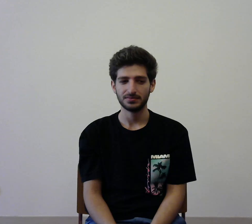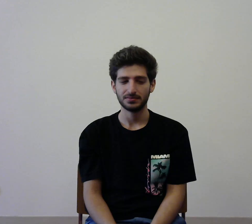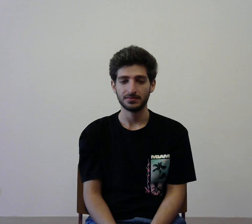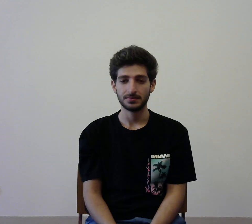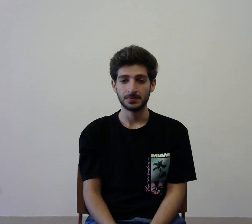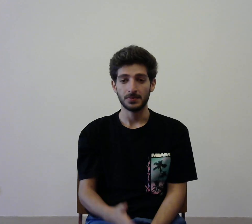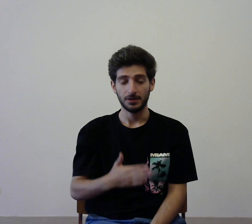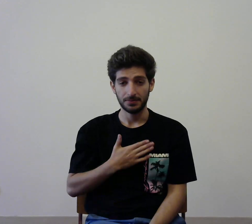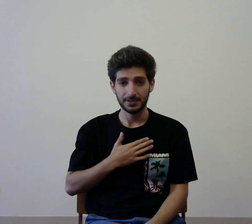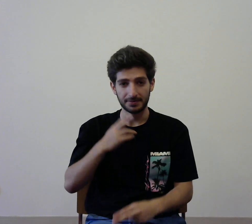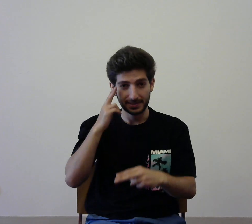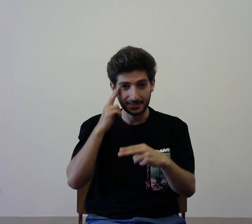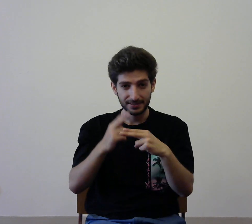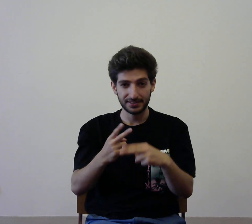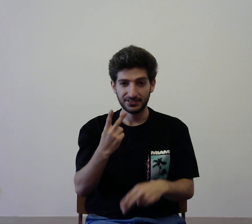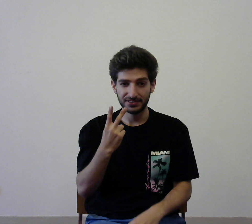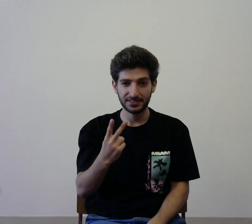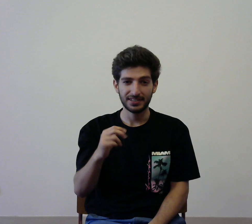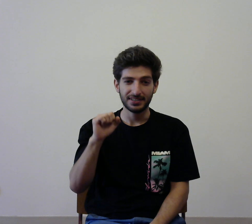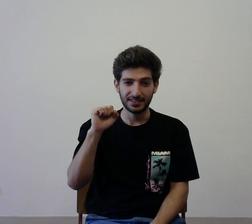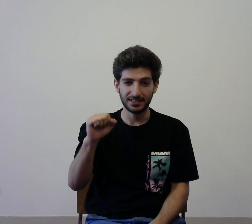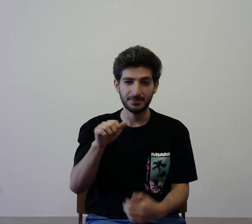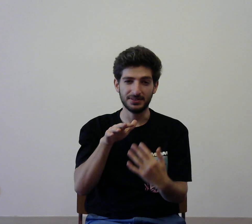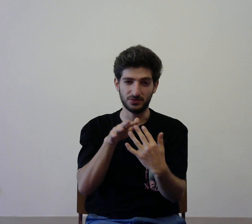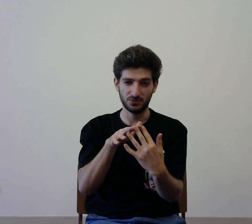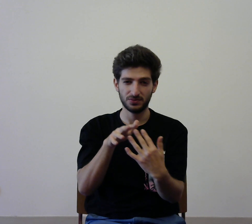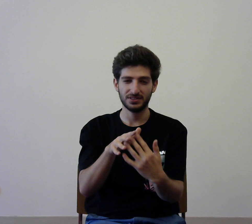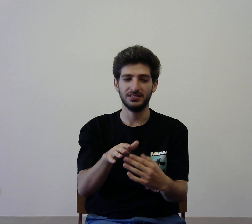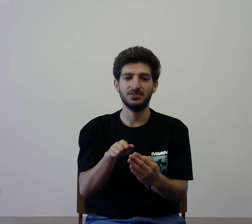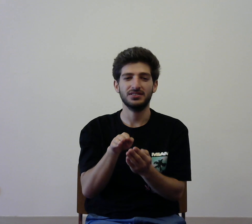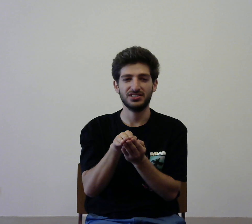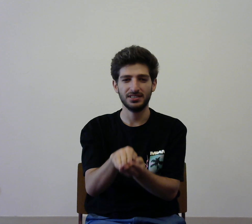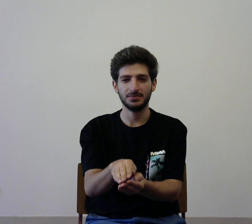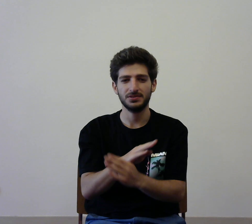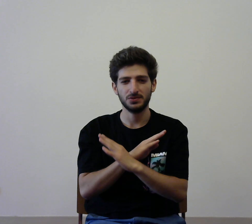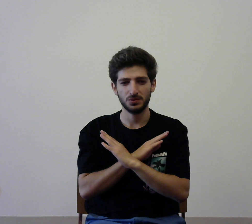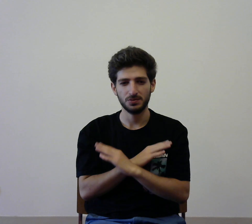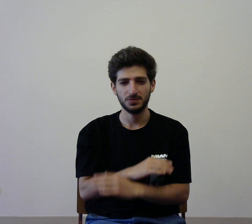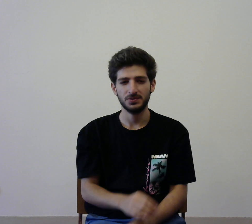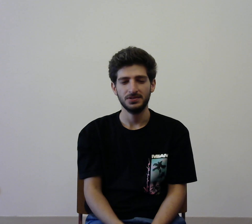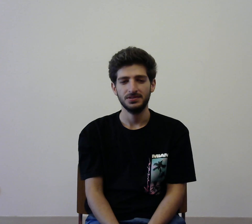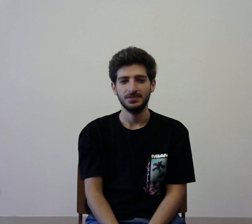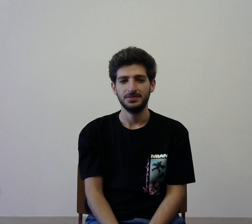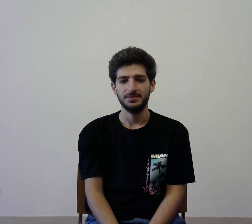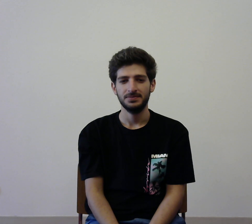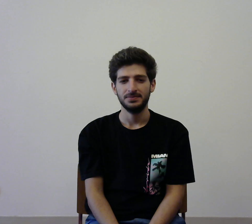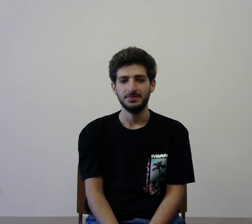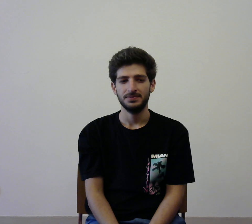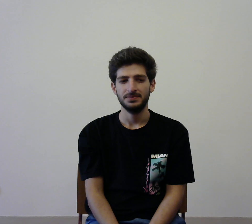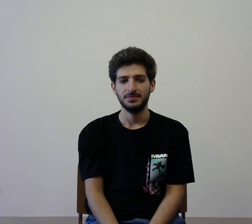Mənim qardaşım 2-ci Qarabağ müharibəsində şəhid olub